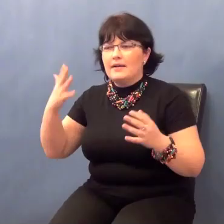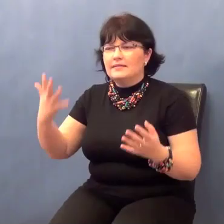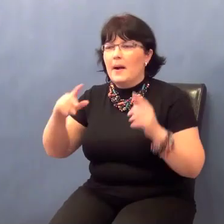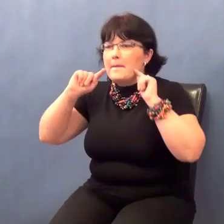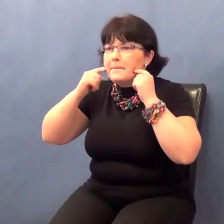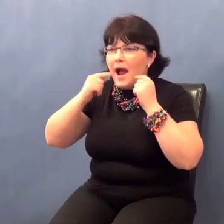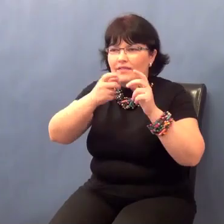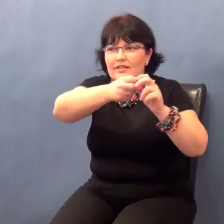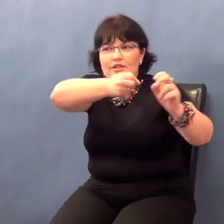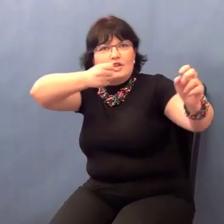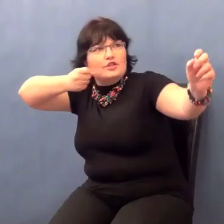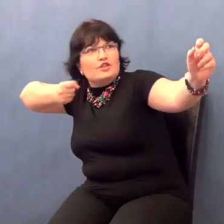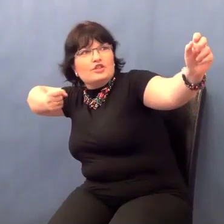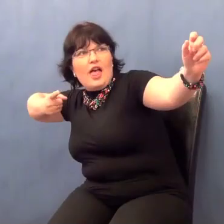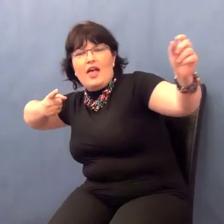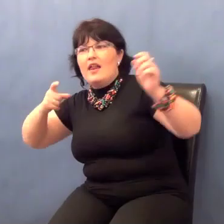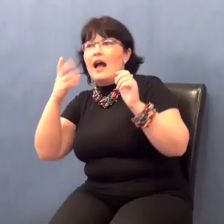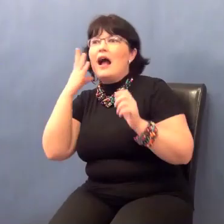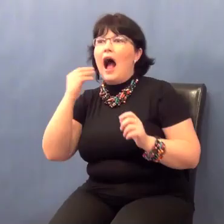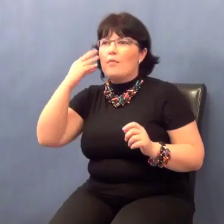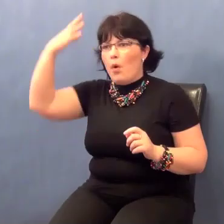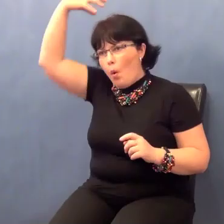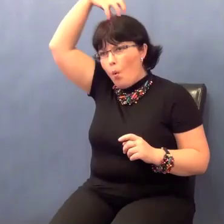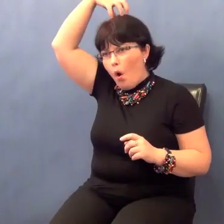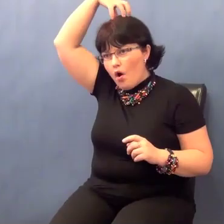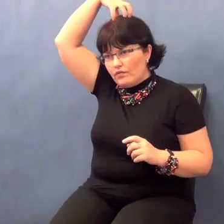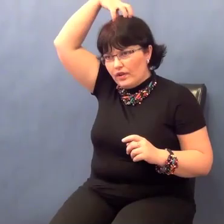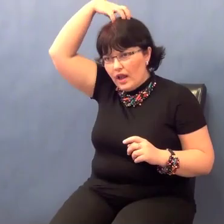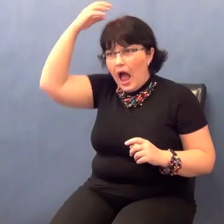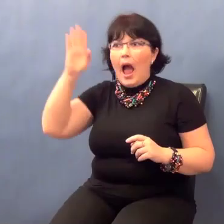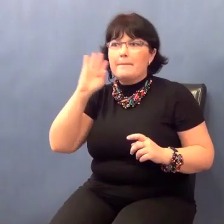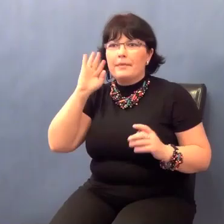Ten mały chce pobawić się w strzelanie w jabłko na głowie tego dużego misia.